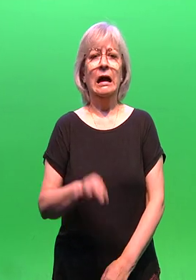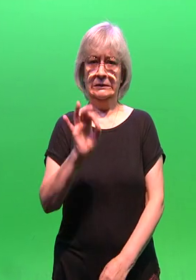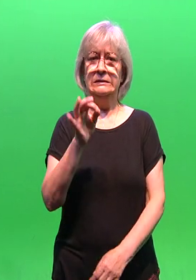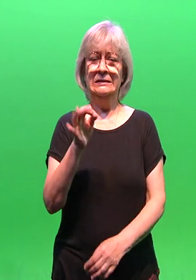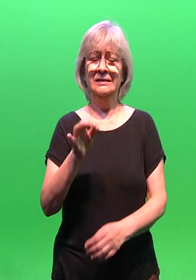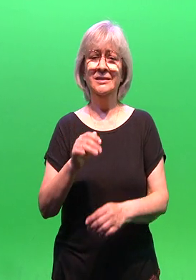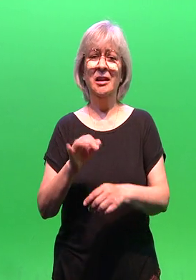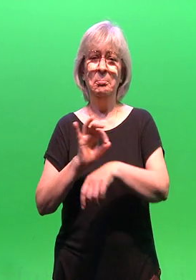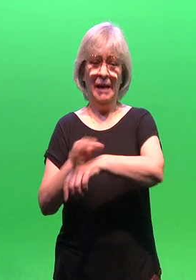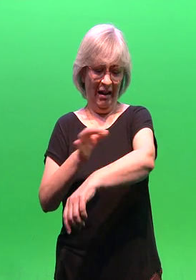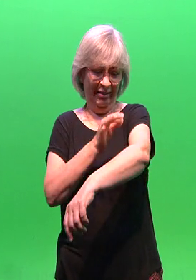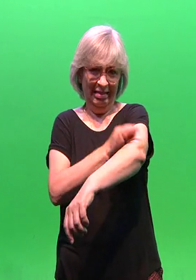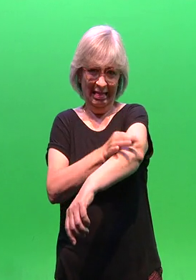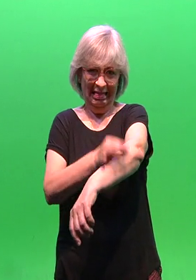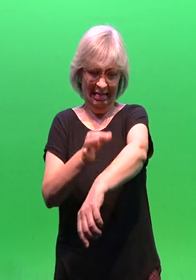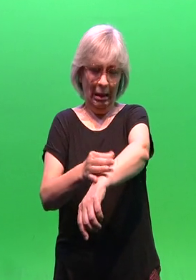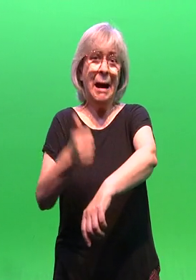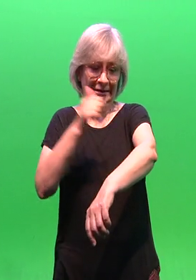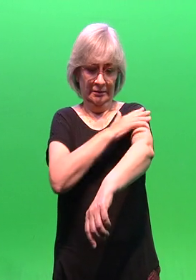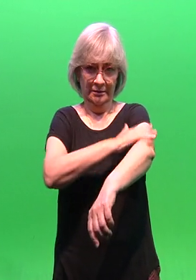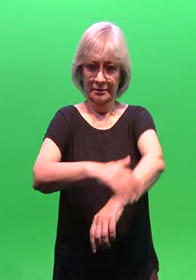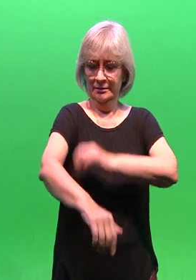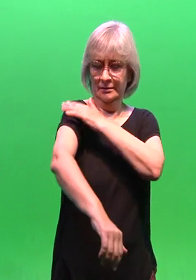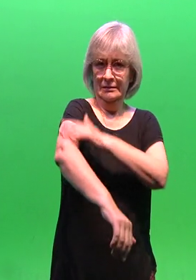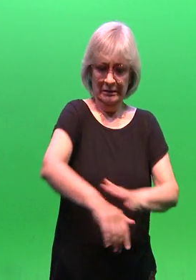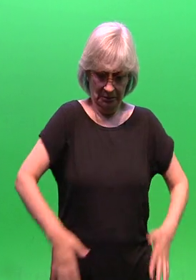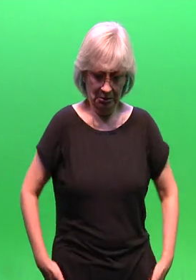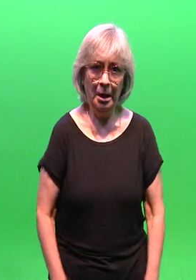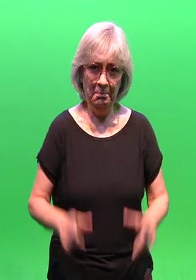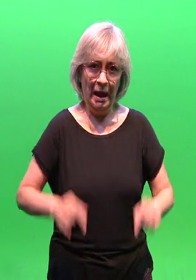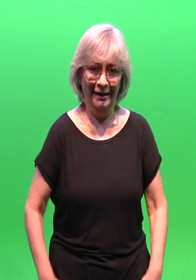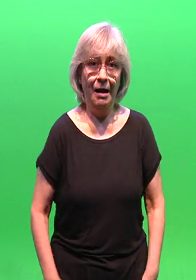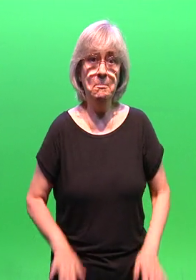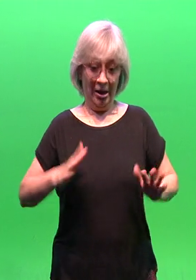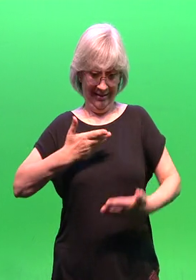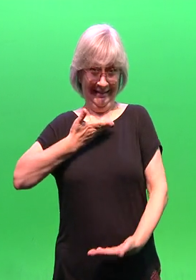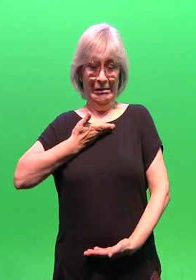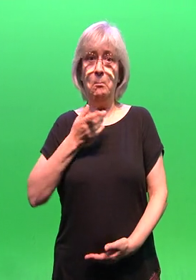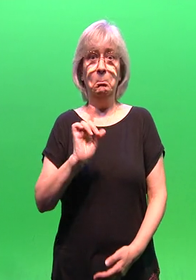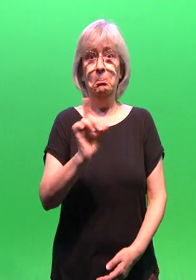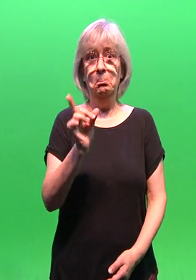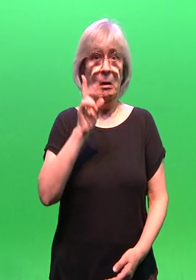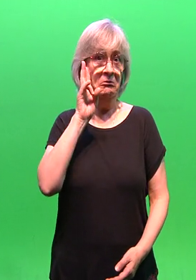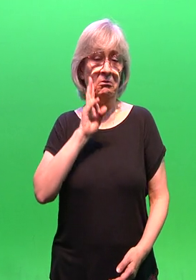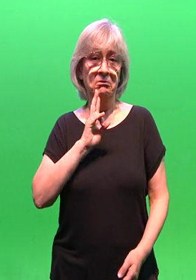Sí, tinc taques a la pell, però més als braços i a les cames, però al tors no.